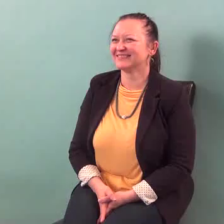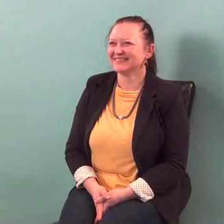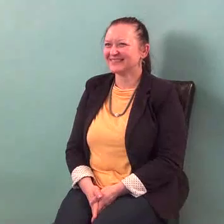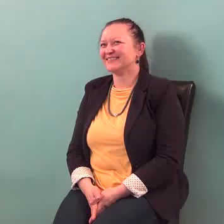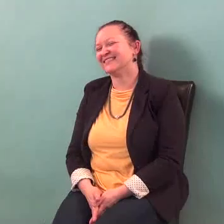No może.